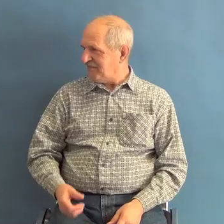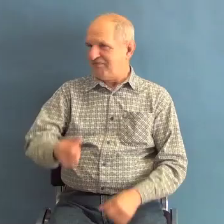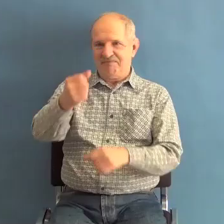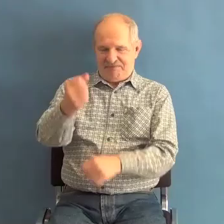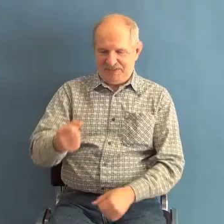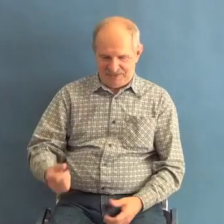Postawiony znak.